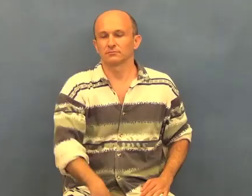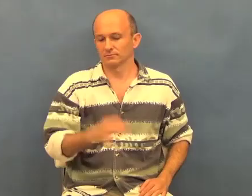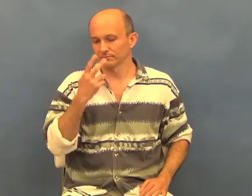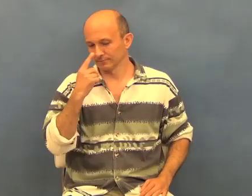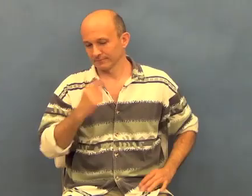Dobrze to widać.